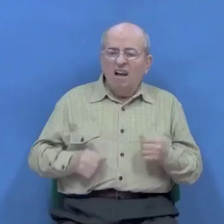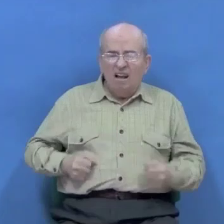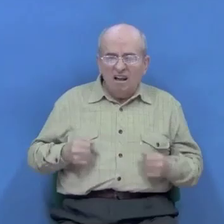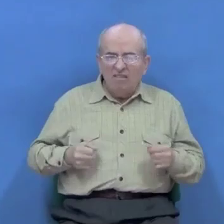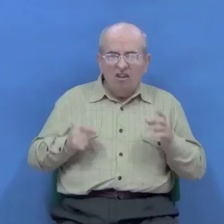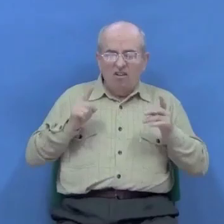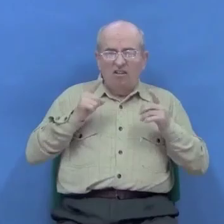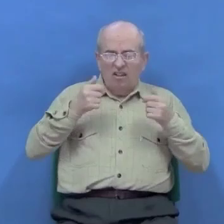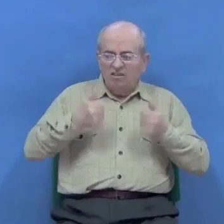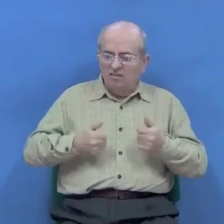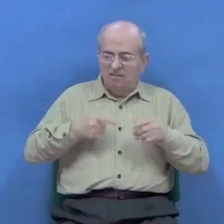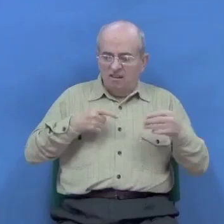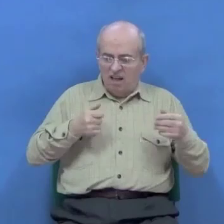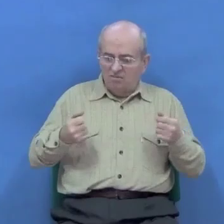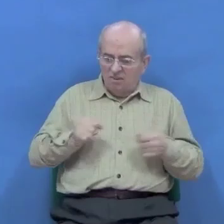Nie wolno biegać. Trzeba się zatrzymać.